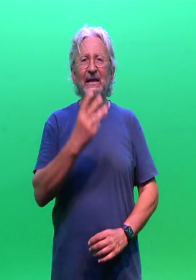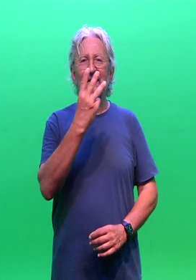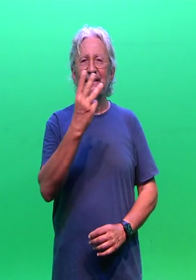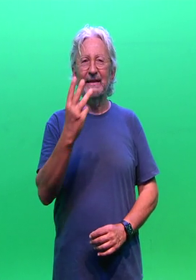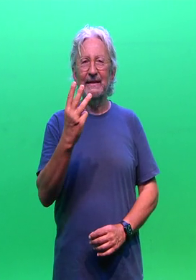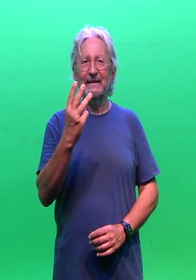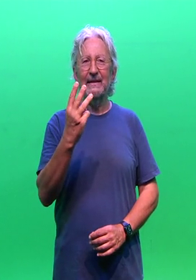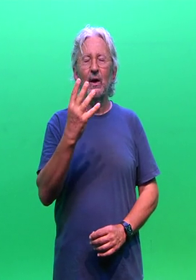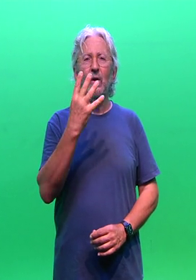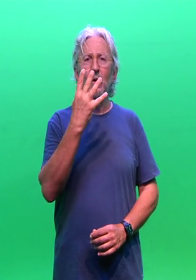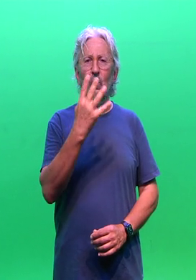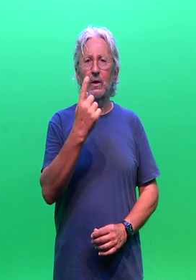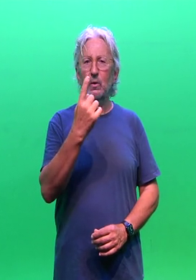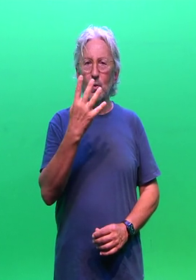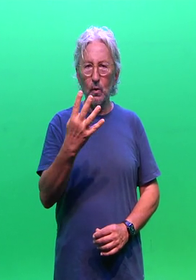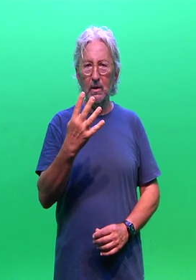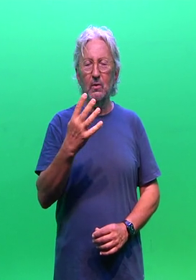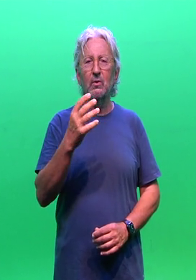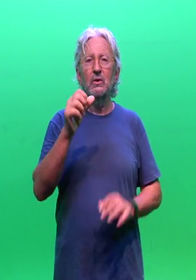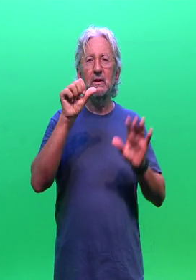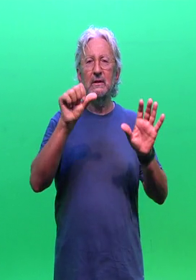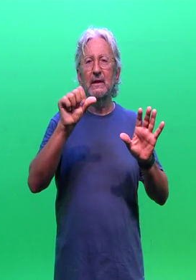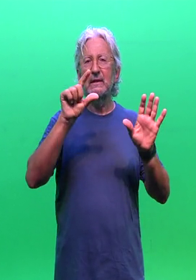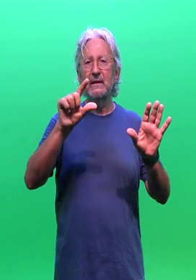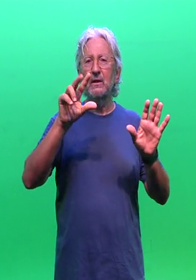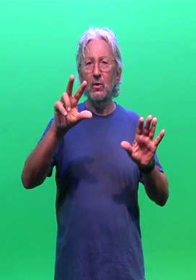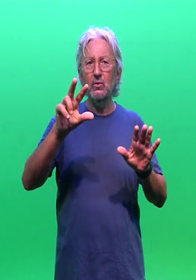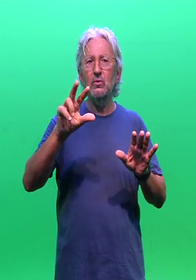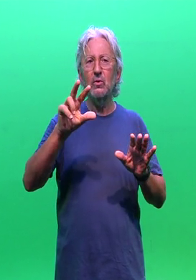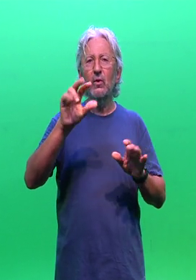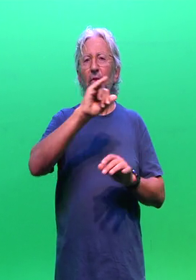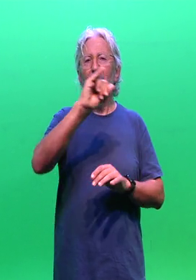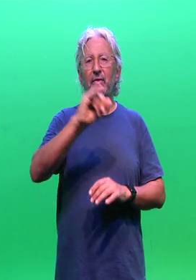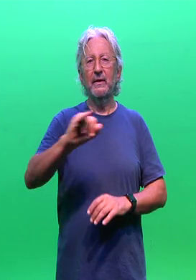Trenta-tres, quatre, u, quatre, sis, set, vuit, lletra zeta.